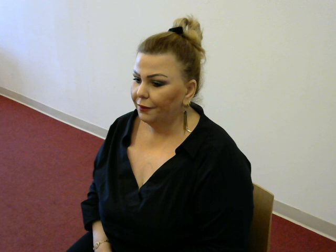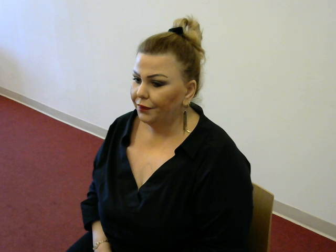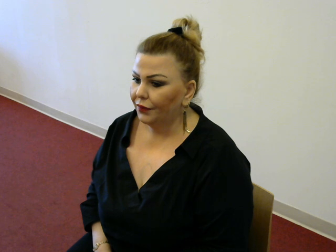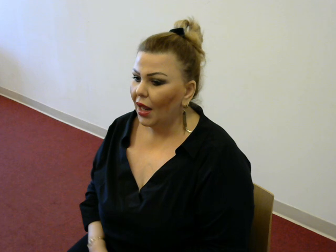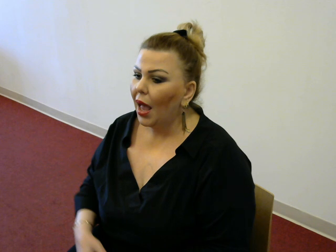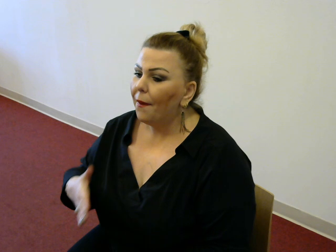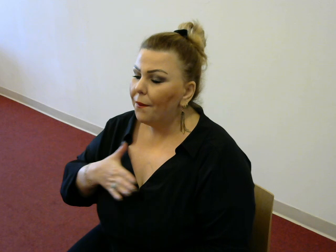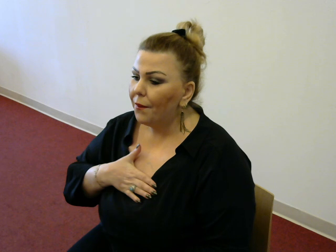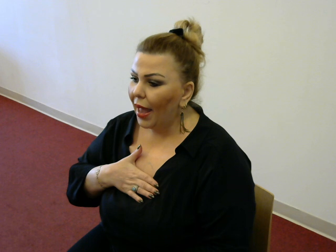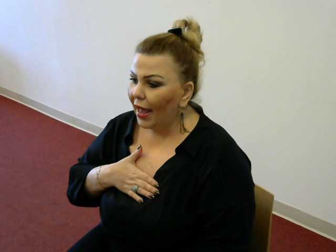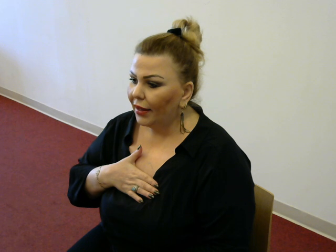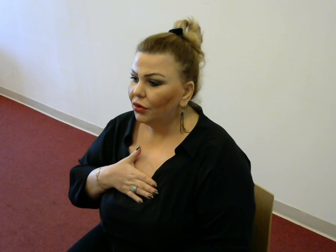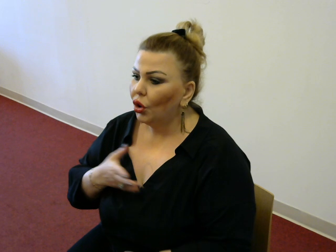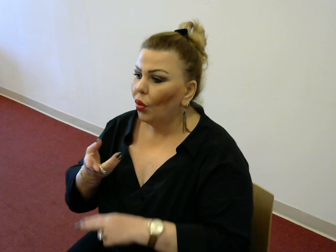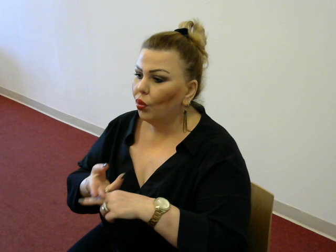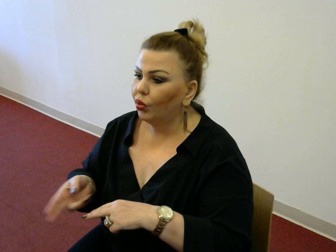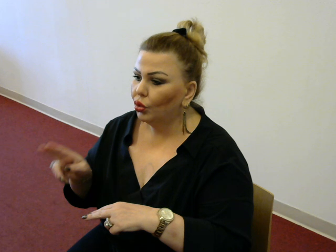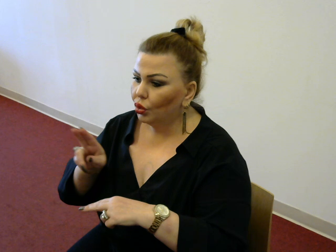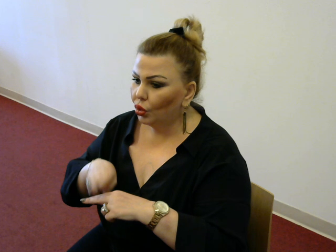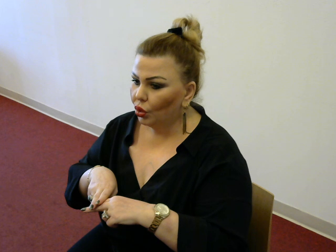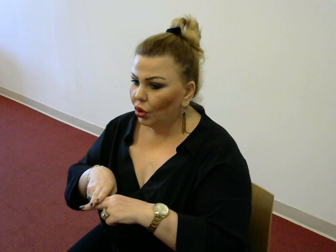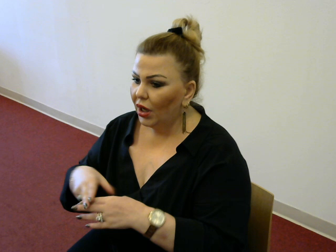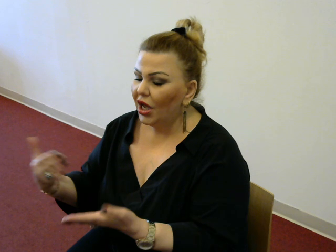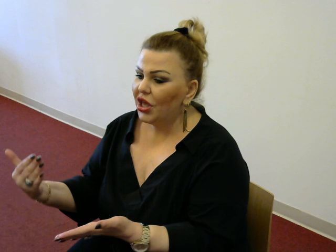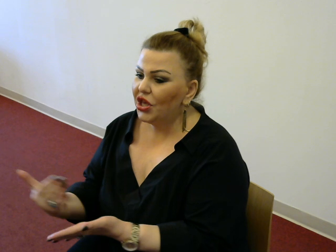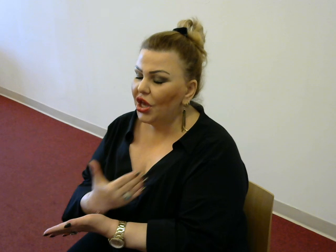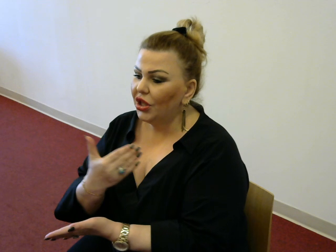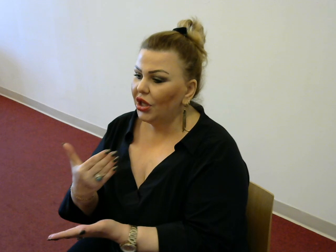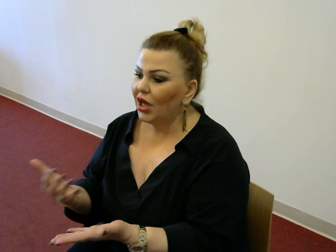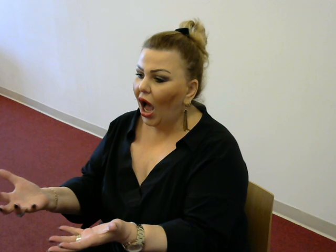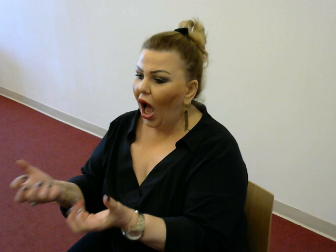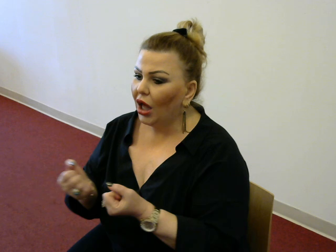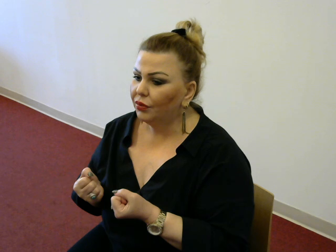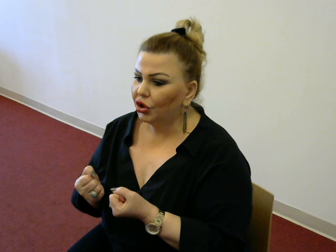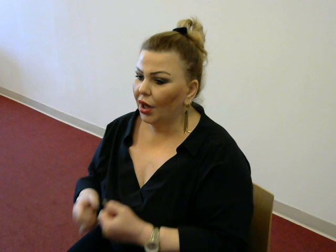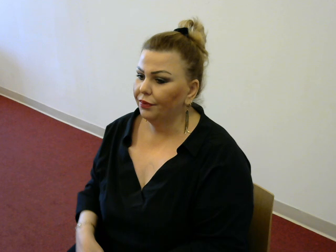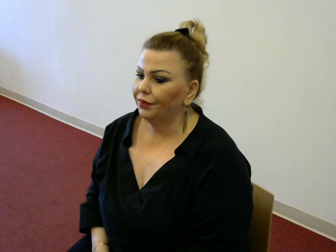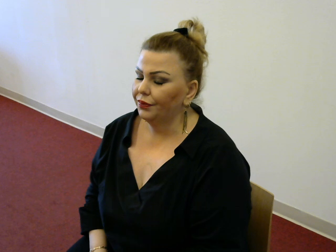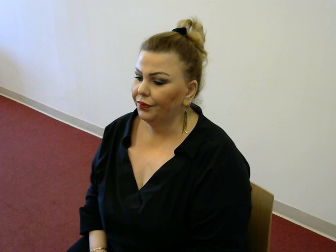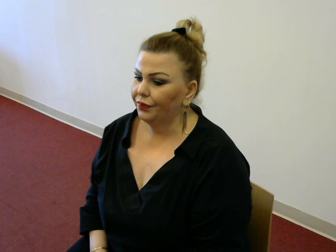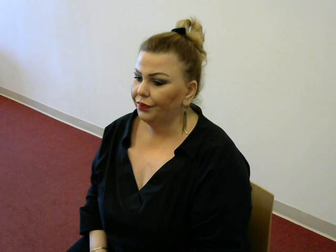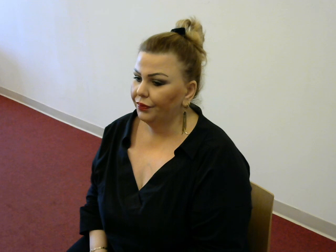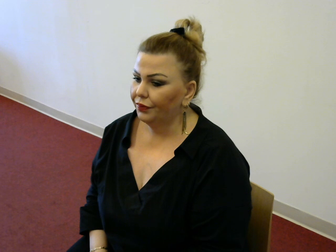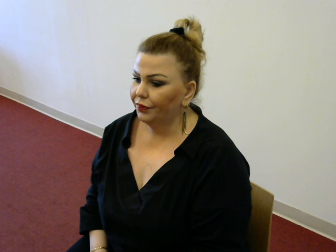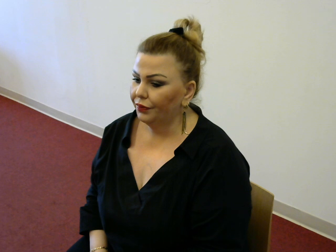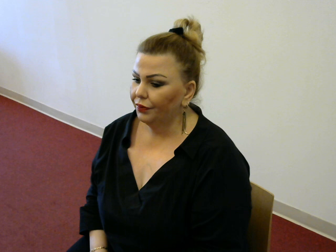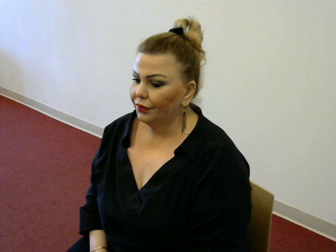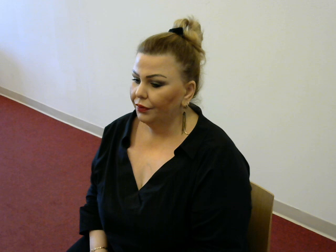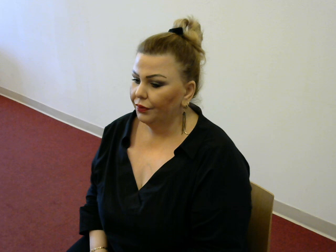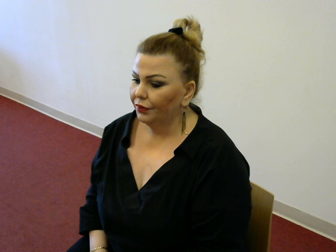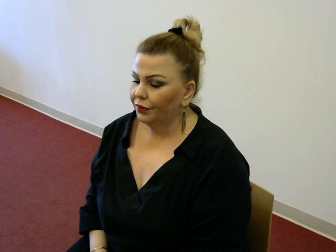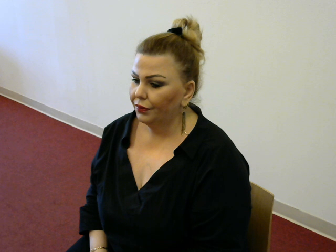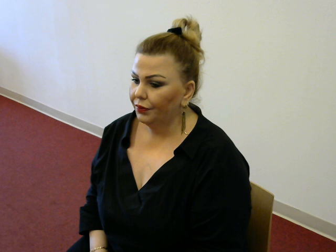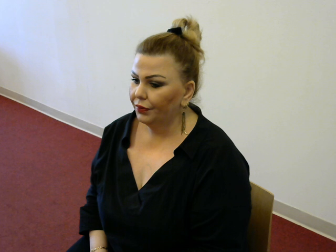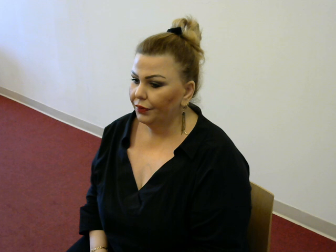Mən bunu yeni almışam